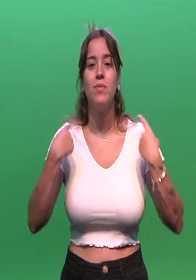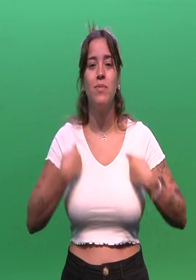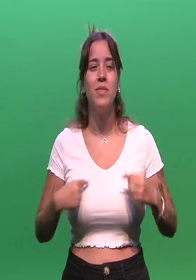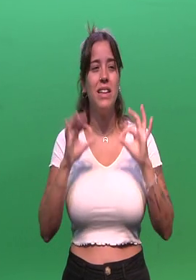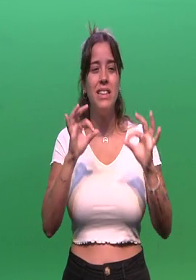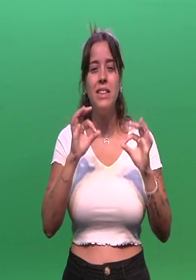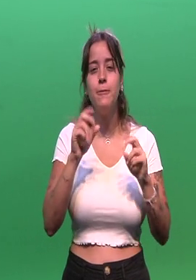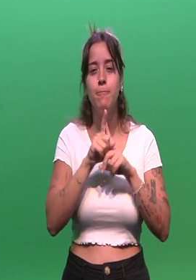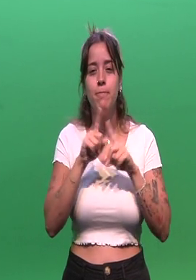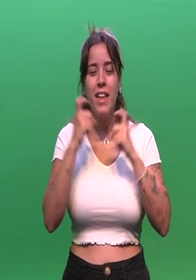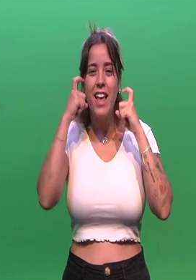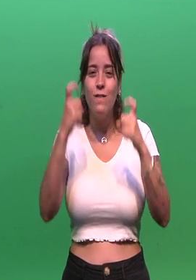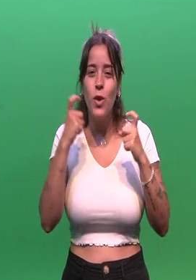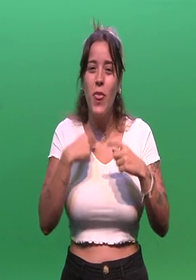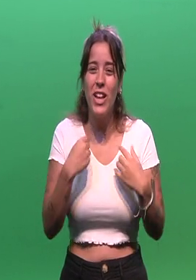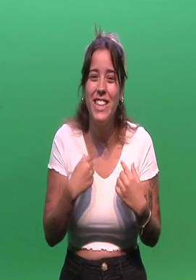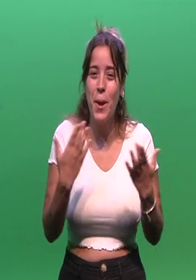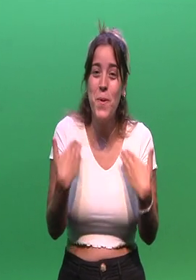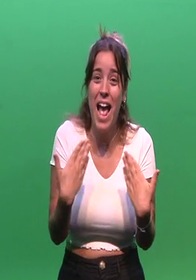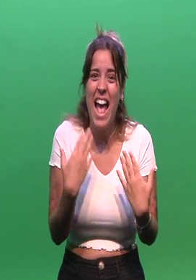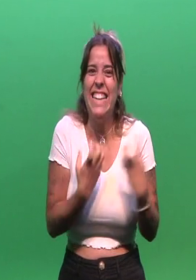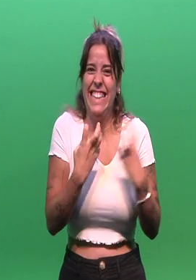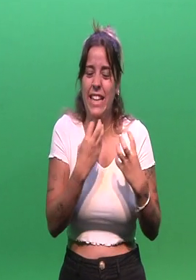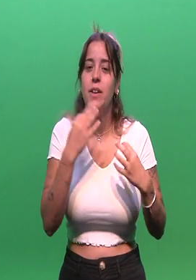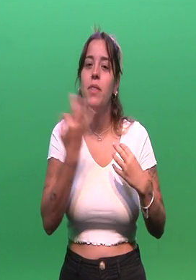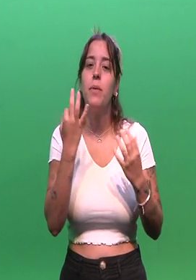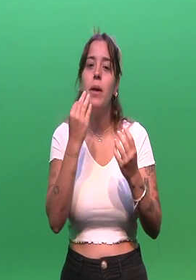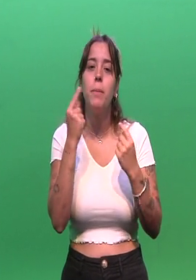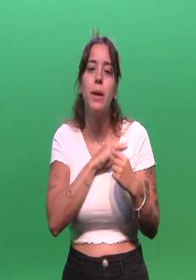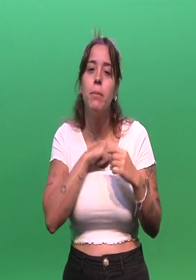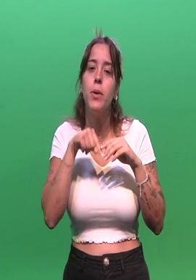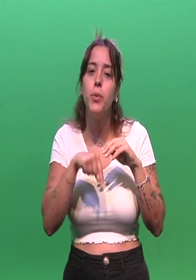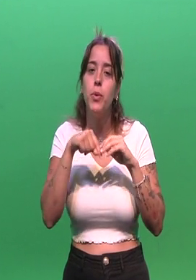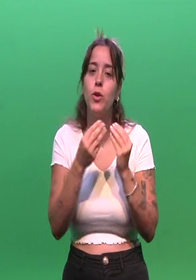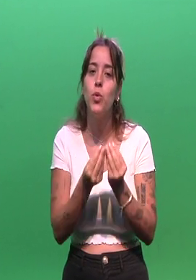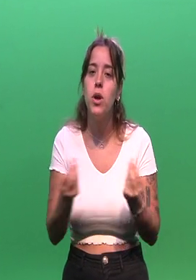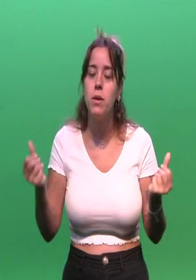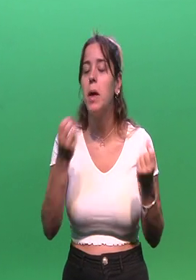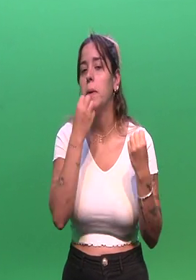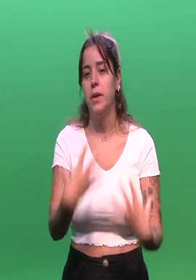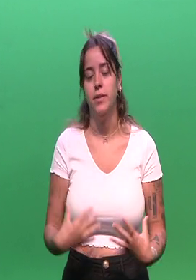Si faig un esforç per fer pipí ràpid sí que em cou, he de fer pipí suau i aleshores estic bé.